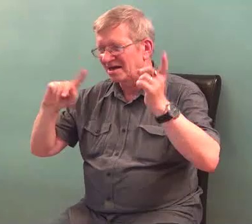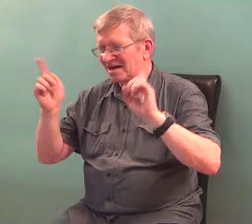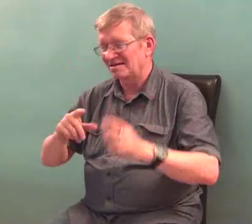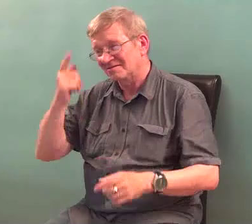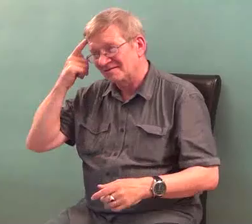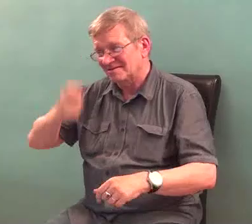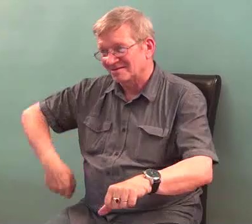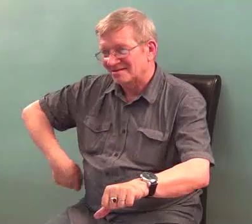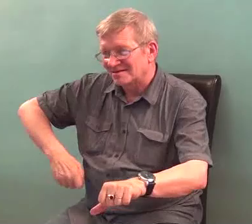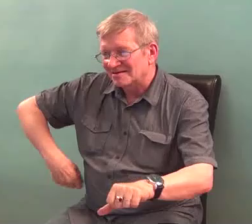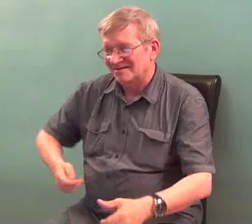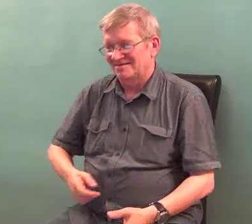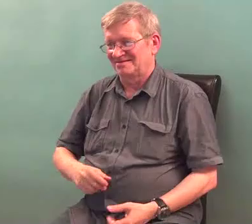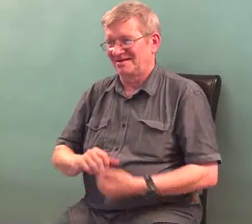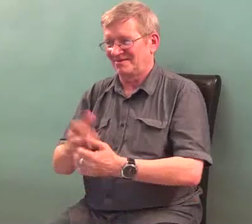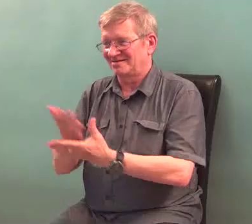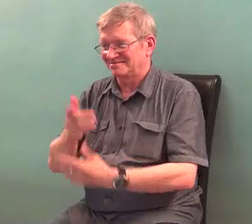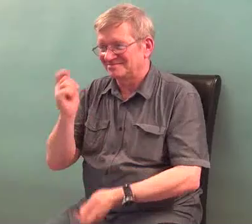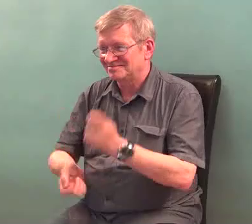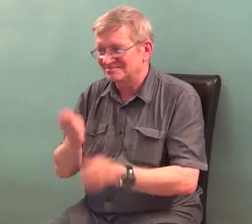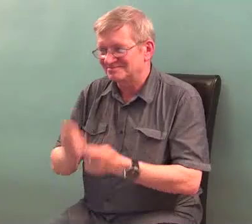Myślę - zagrajmy w bilard albo w karty.